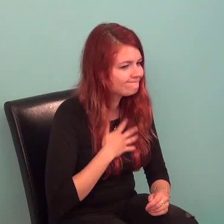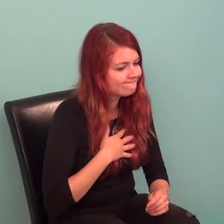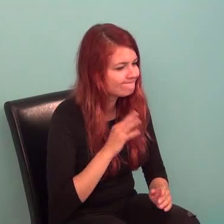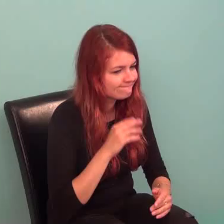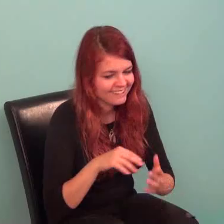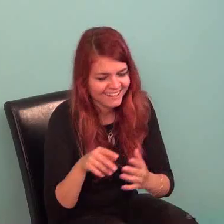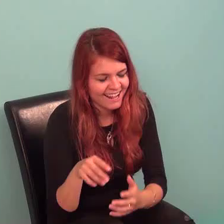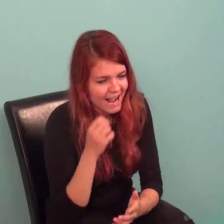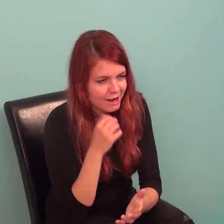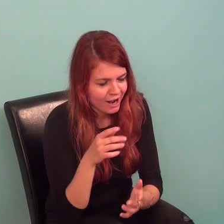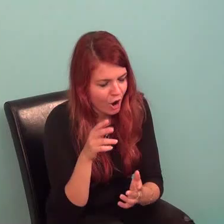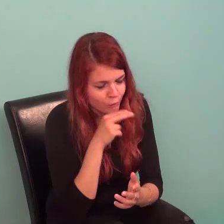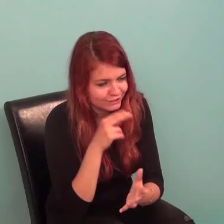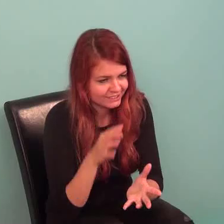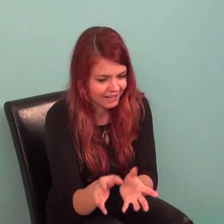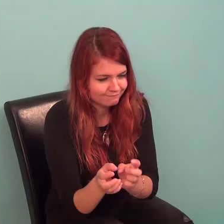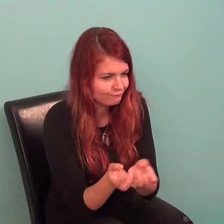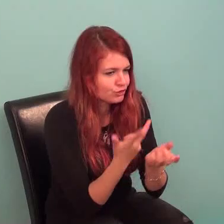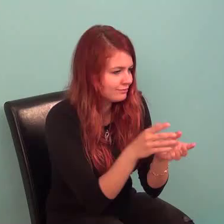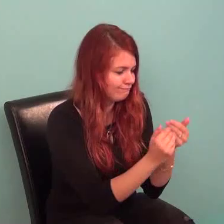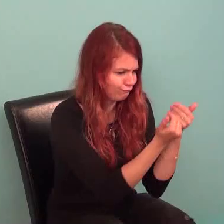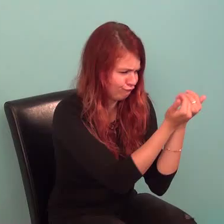Dobra, bierze trzy jabłka, nie, gruszki i daje mu.